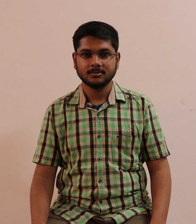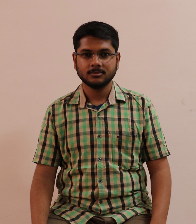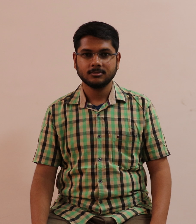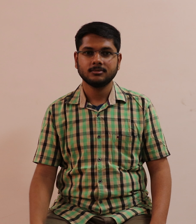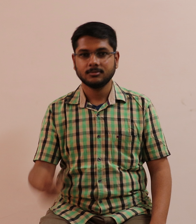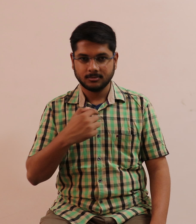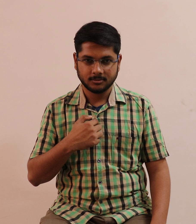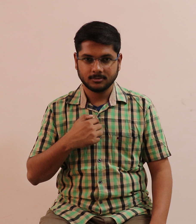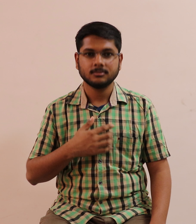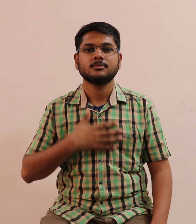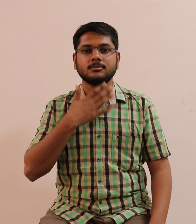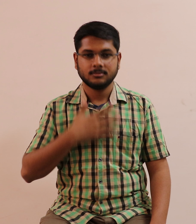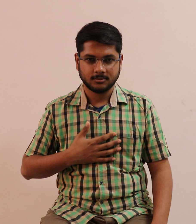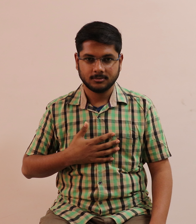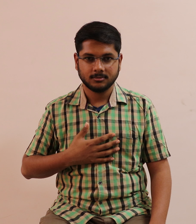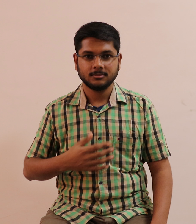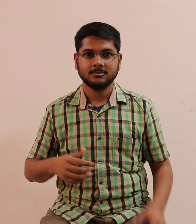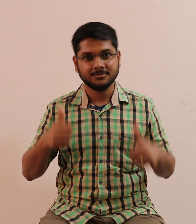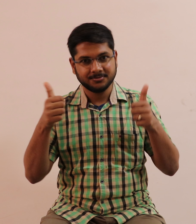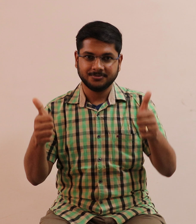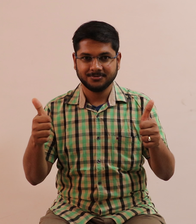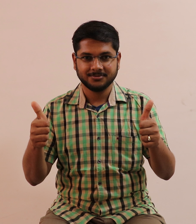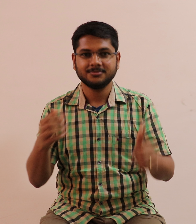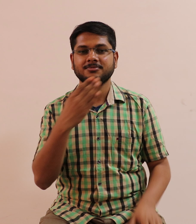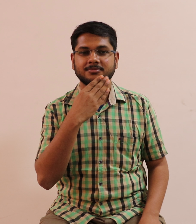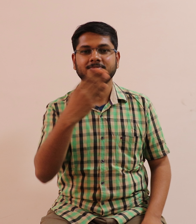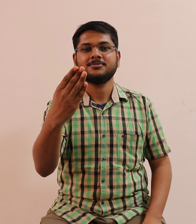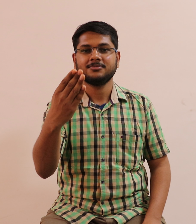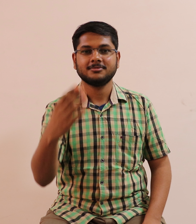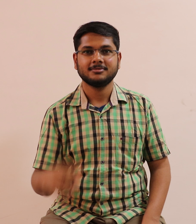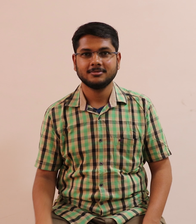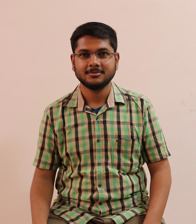i am fine. thank you sir